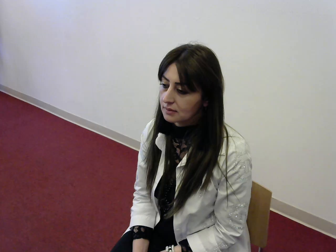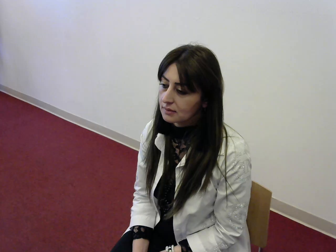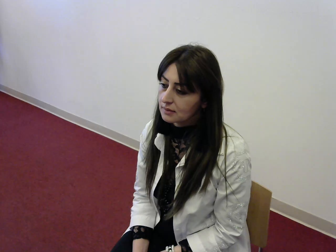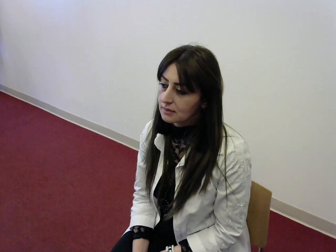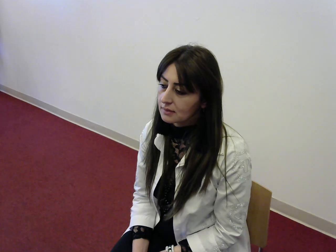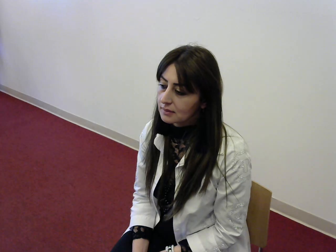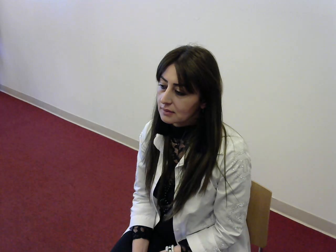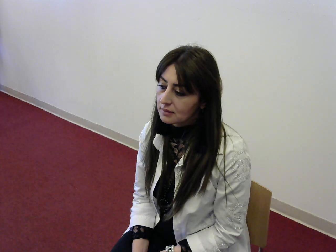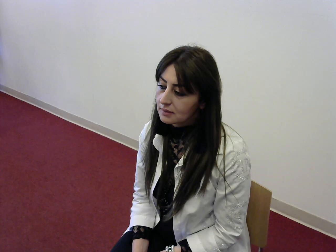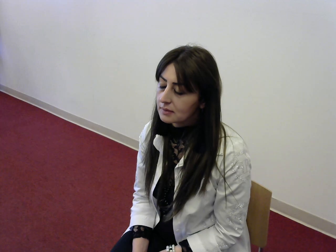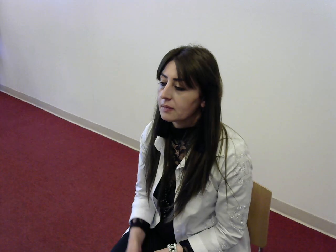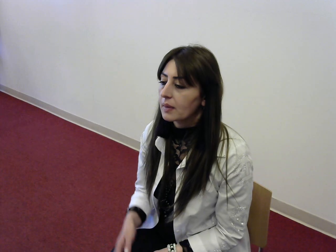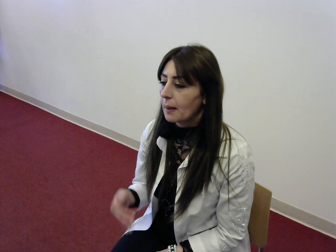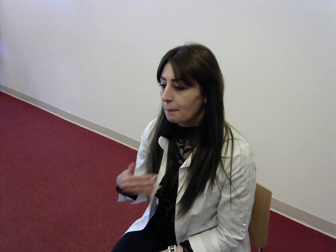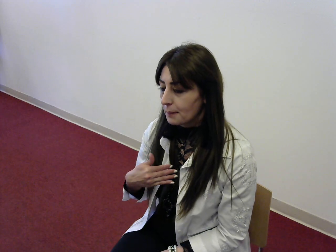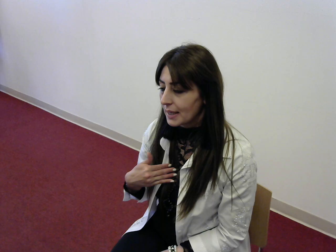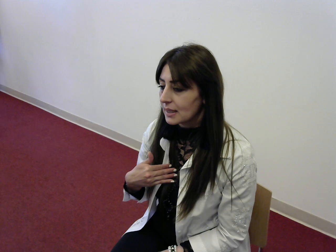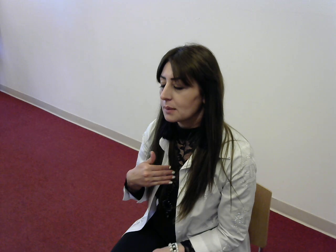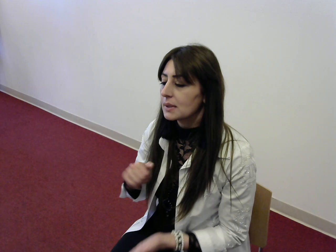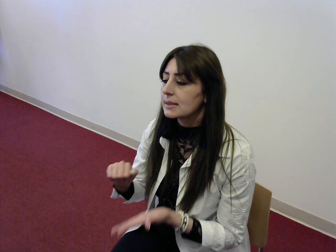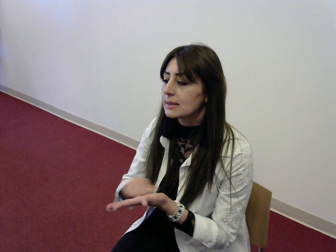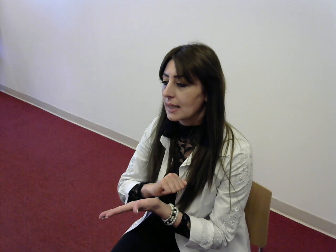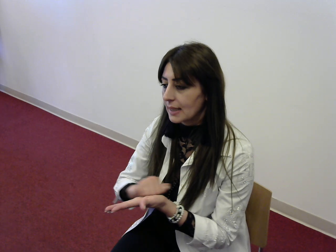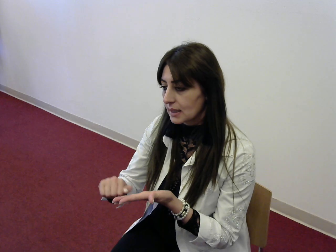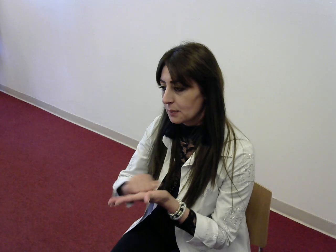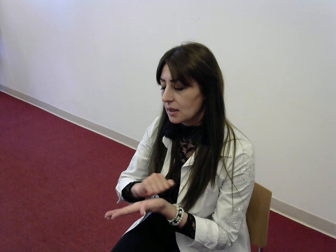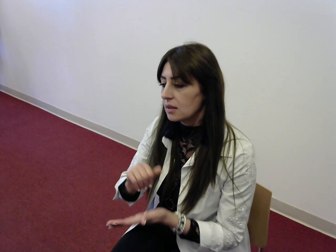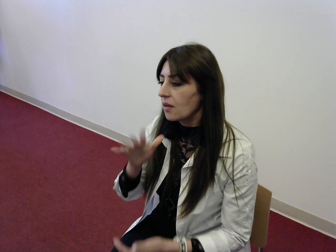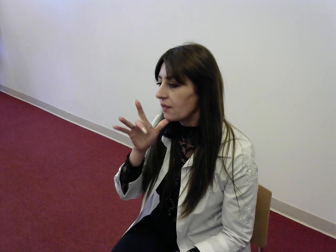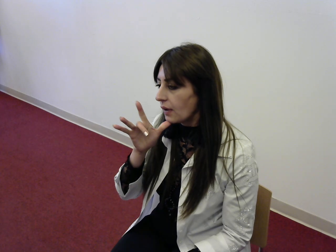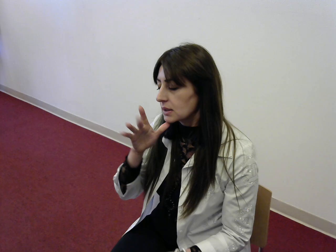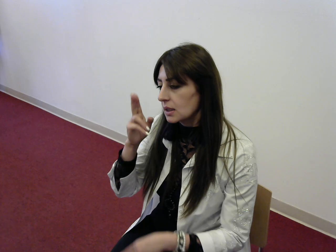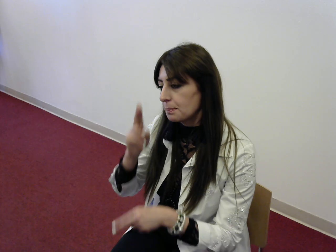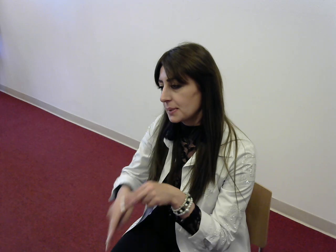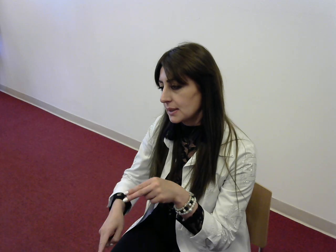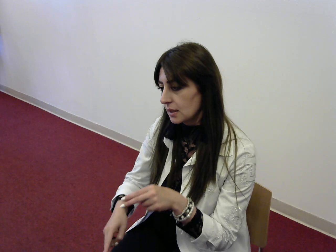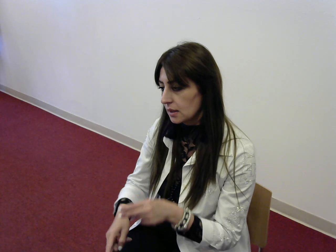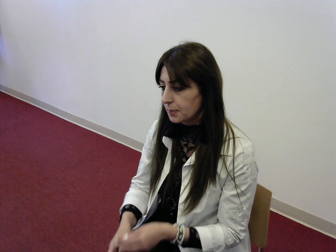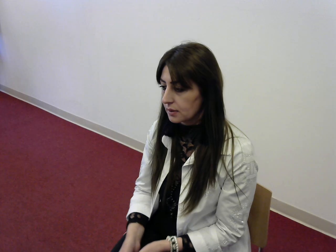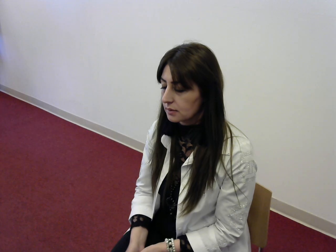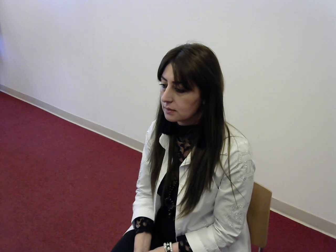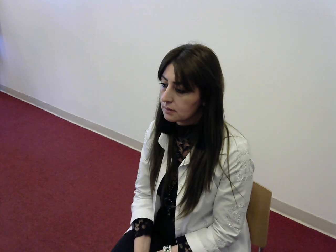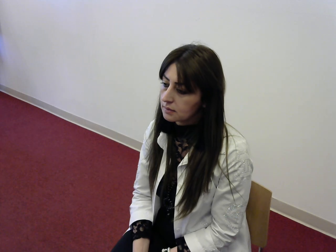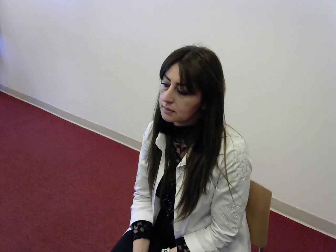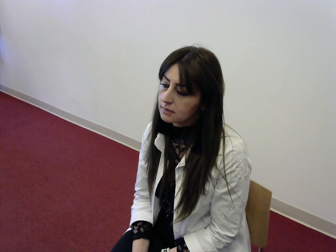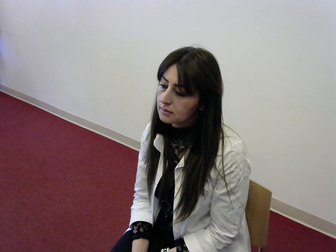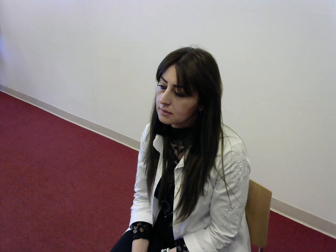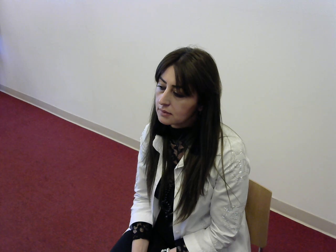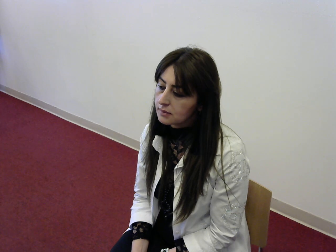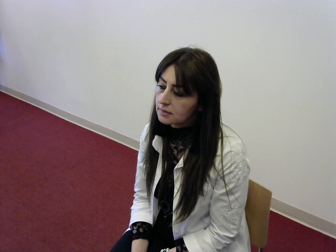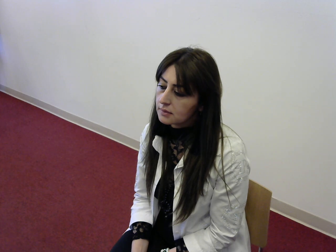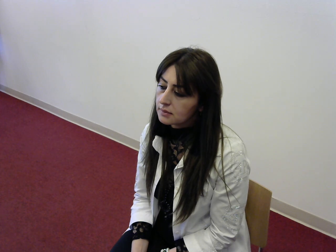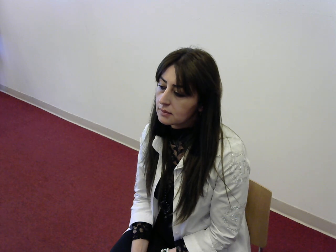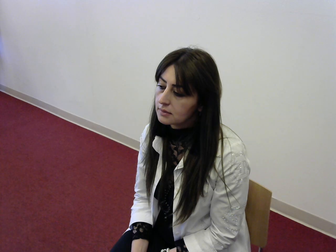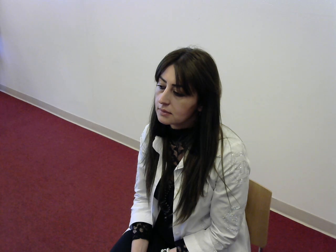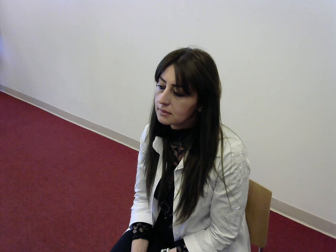Mənim sənədimin vaxtı bitib